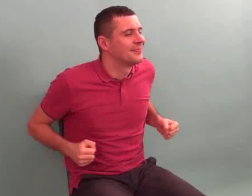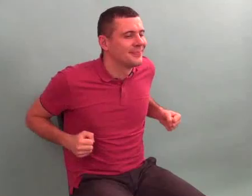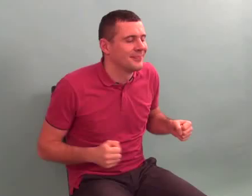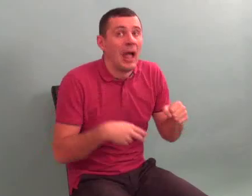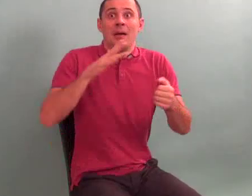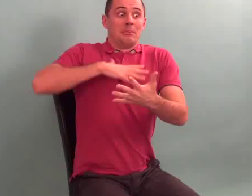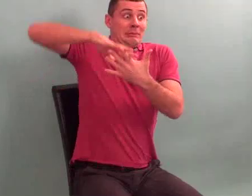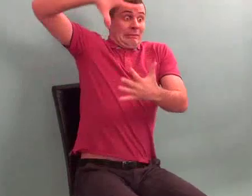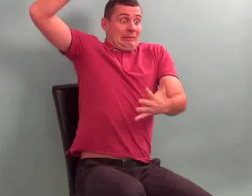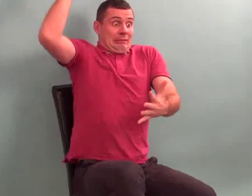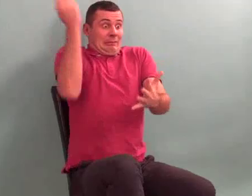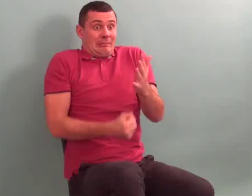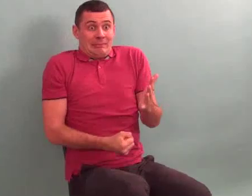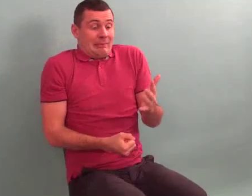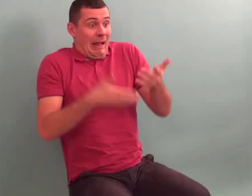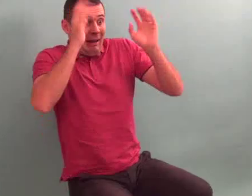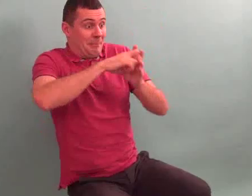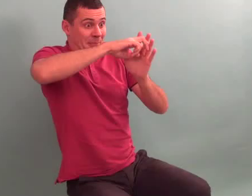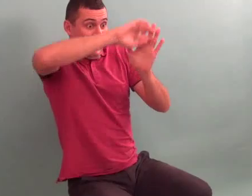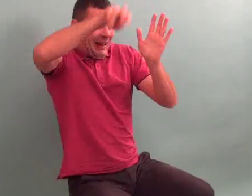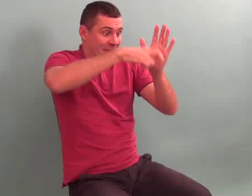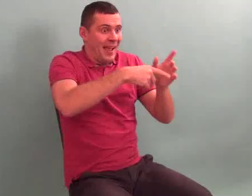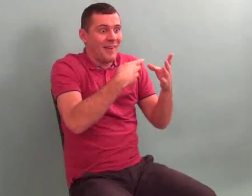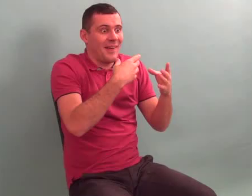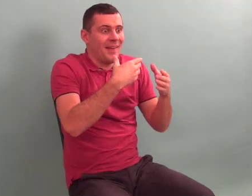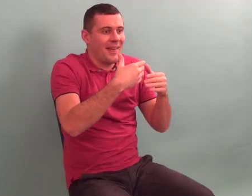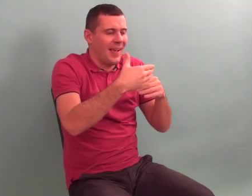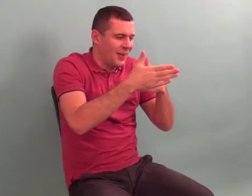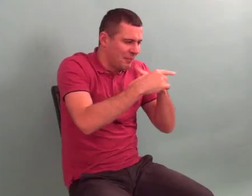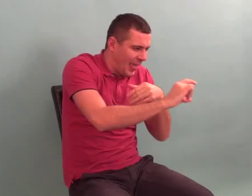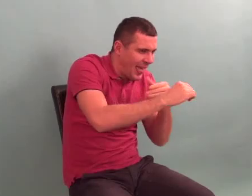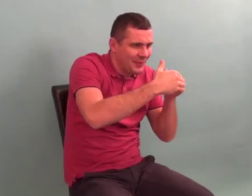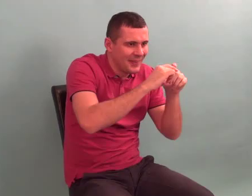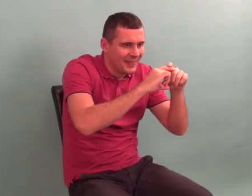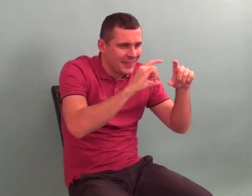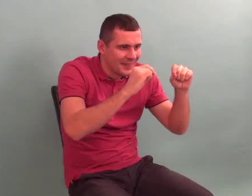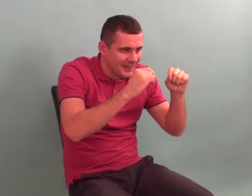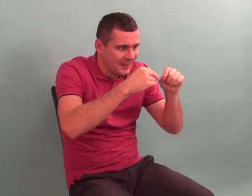...nagle zauważa go i przestraszony schodzi z huśtawki, ucieka, otwiera drzwi do swojego małego domku.